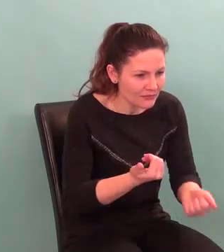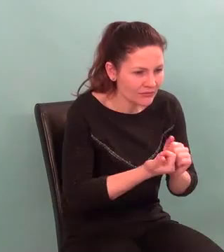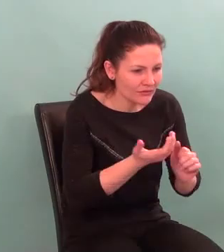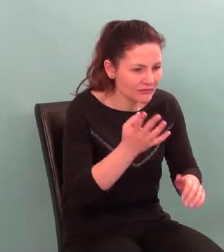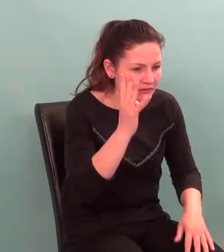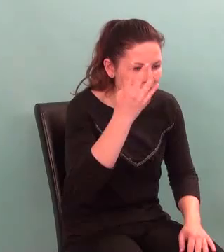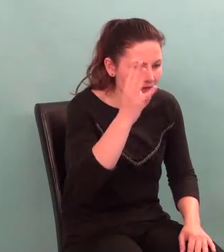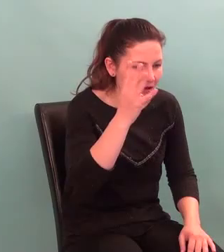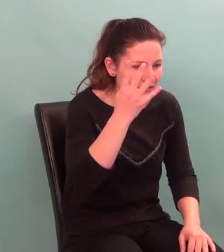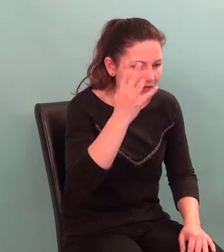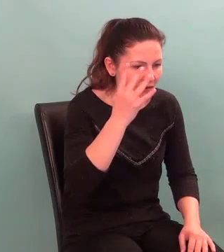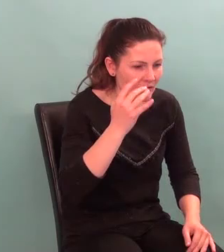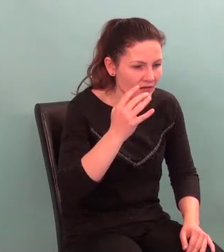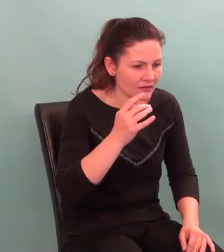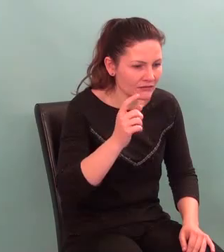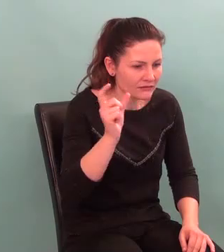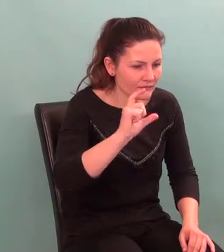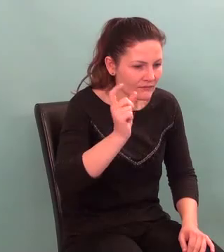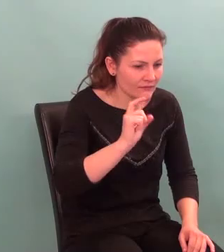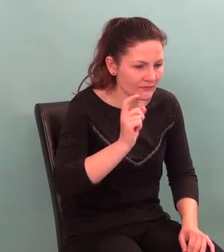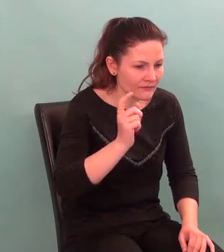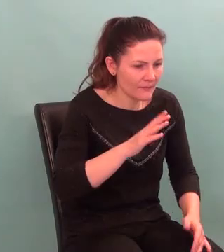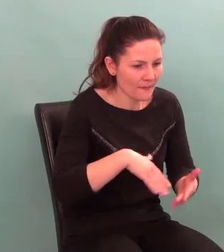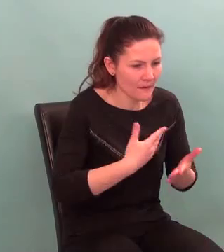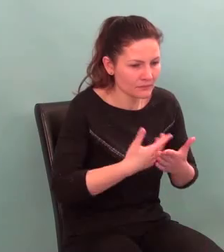Albo czwartego, w czwartek.